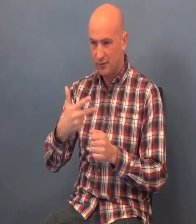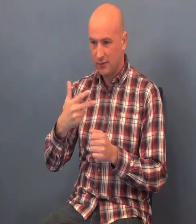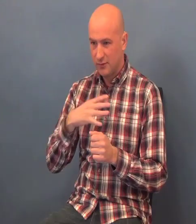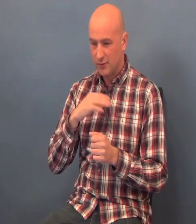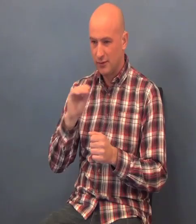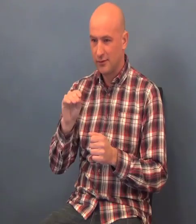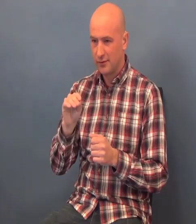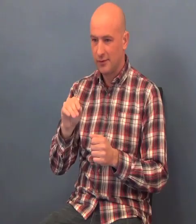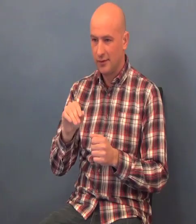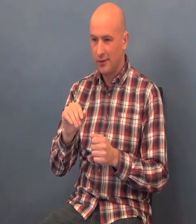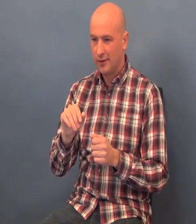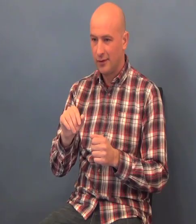Mówiłem ci?